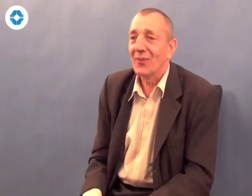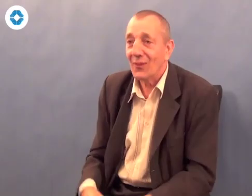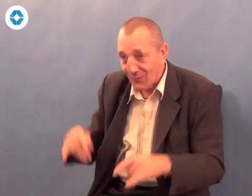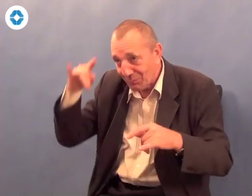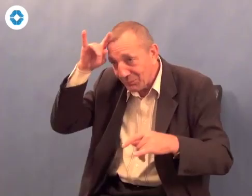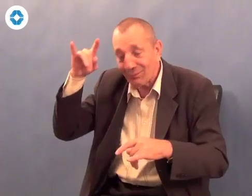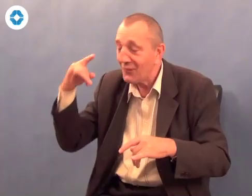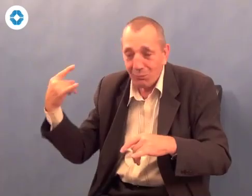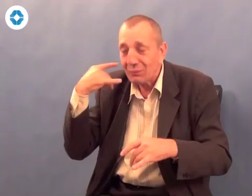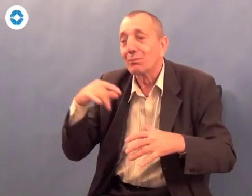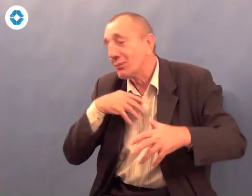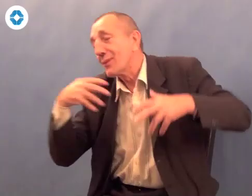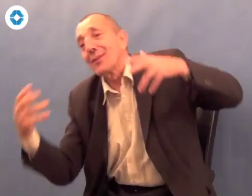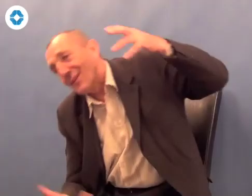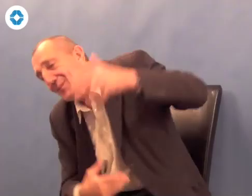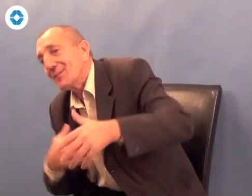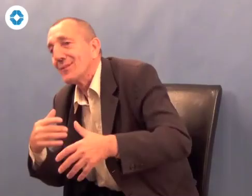Rogi, nie do siebie, przewraca się.